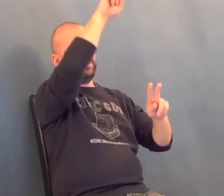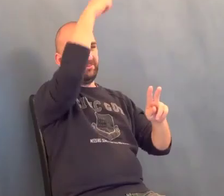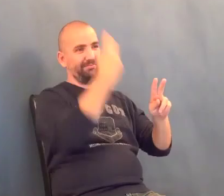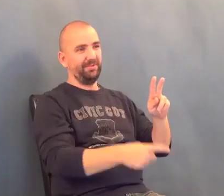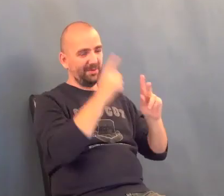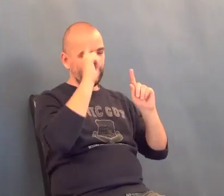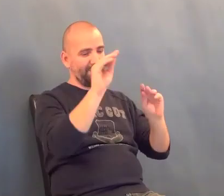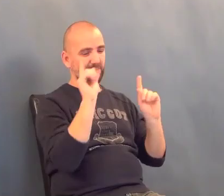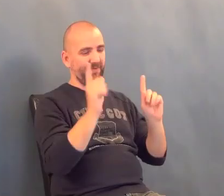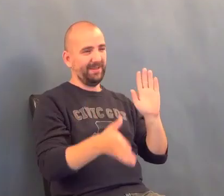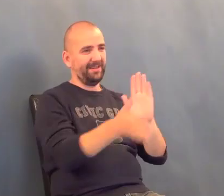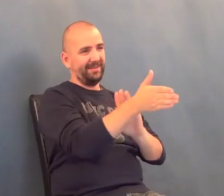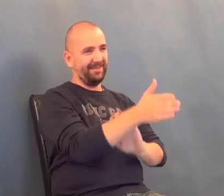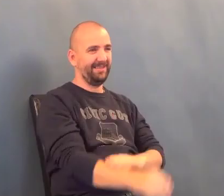Musi być znak wiszący na rusztowaniu, żeby inni uważali, ponieważ coś zawsze może spaść na głowę.